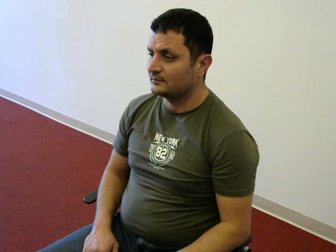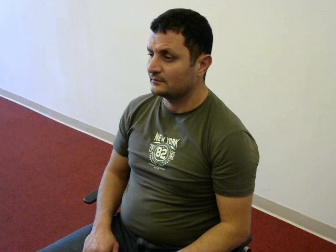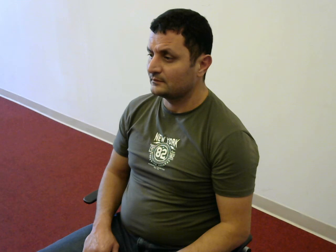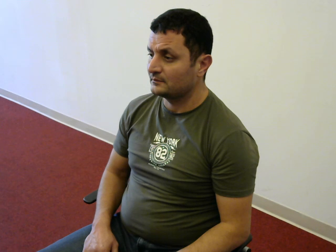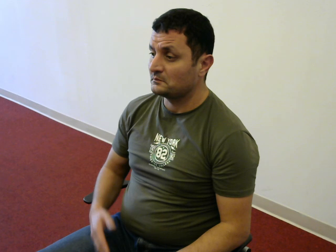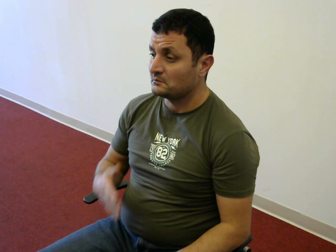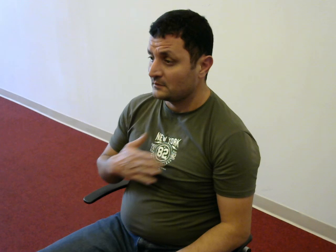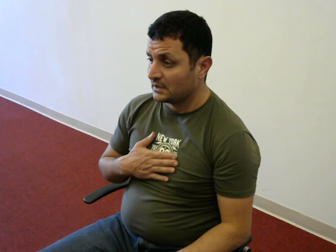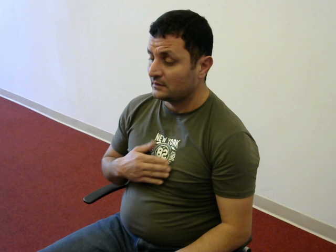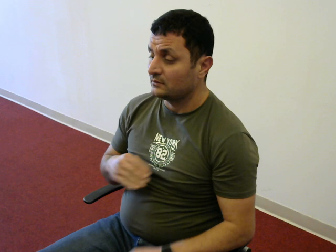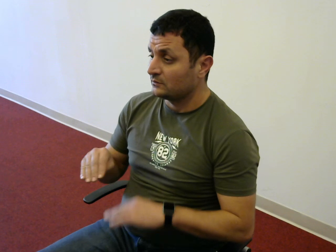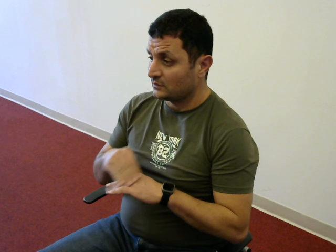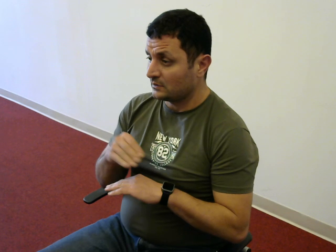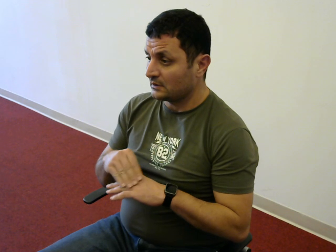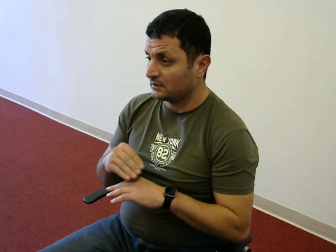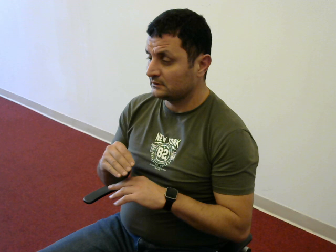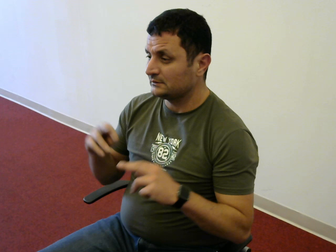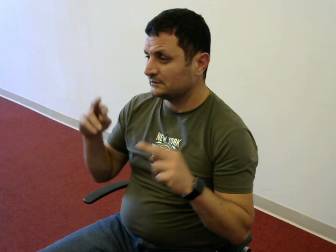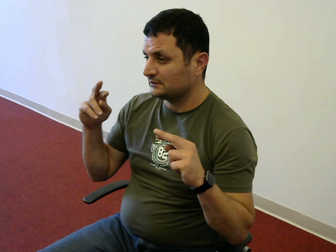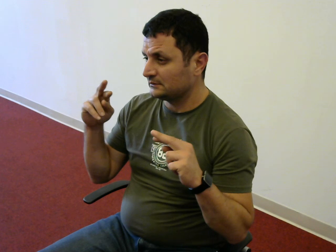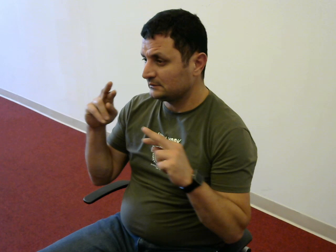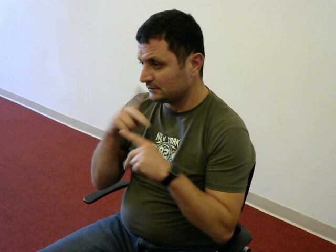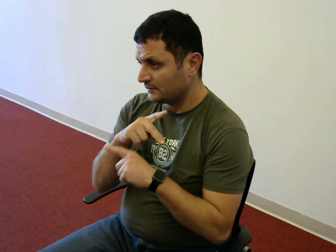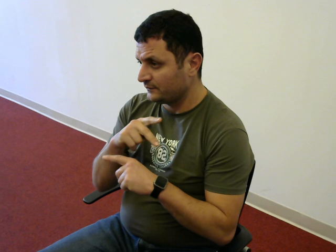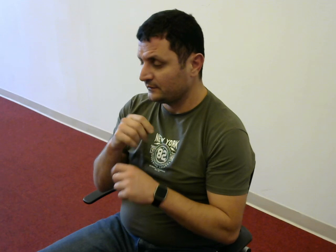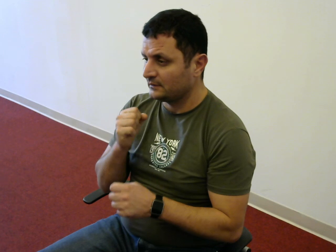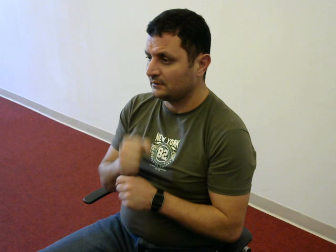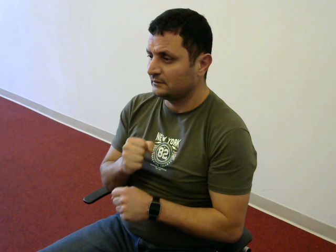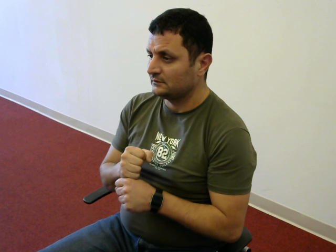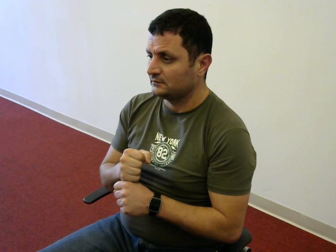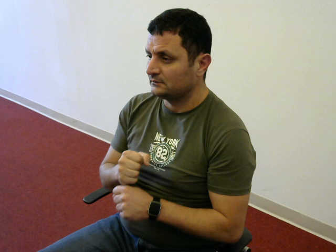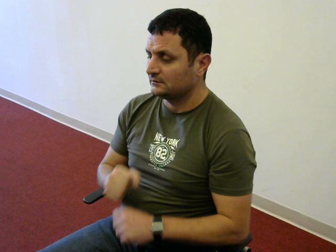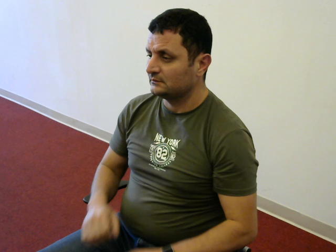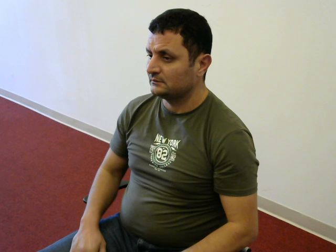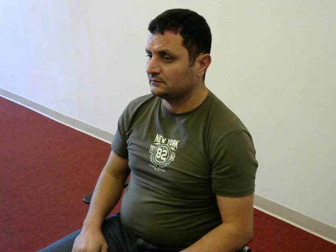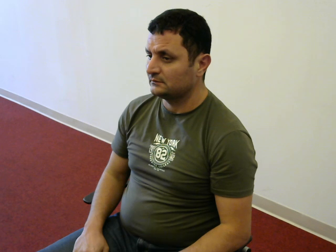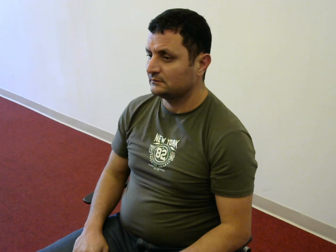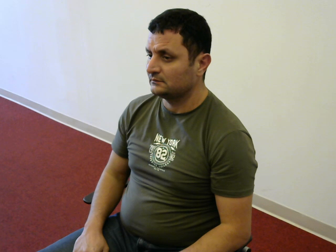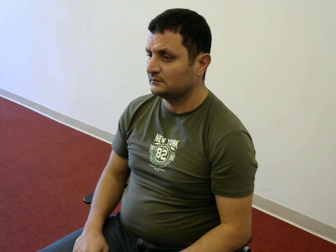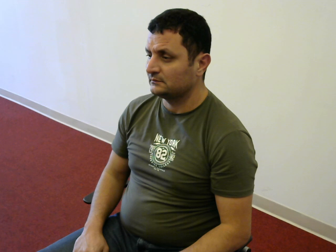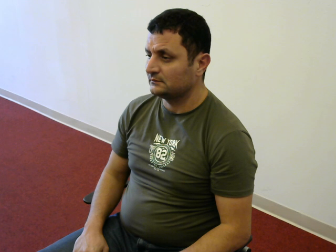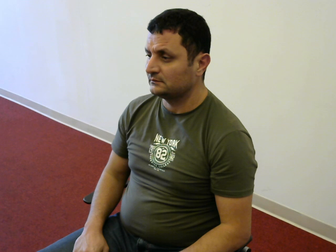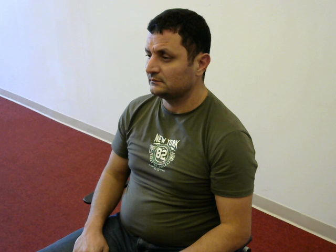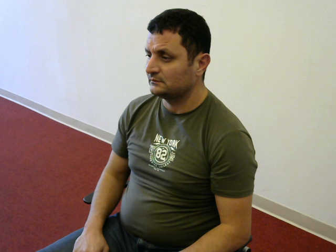Mənim həyat yoldaşım səhv edib